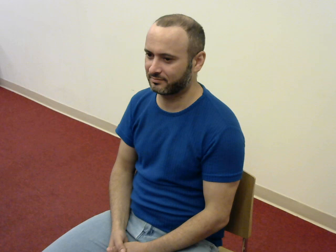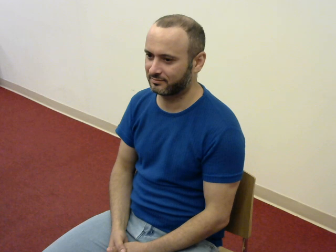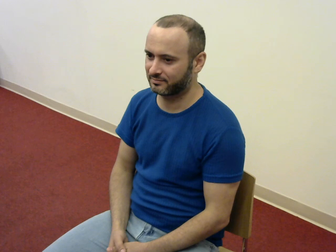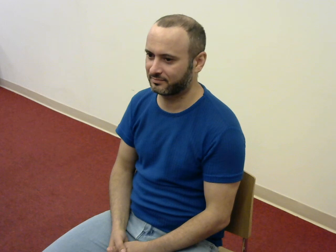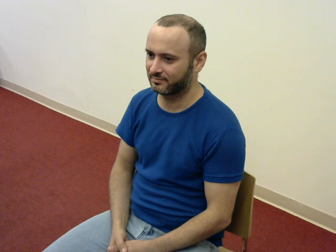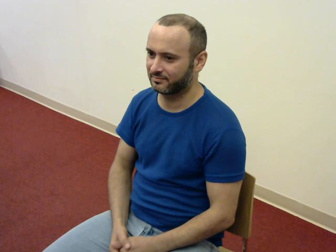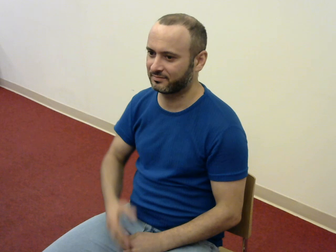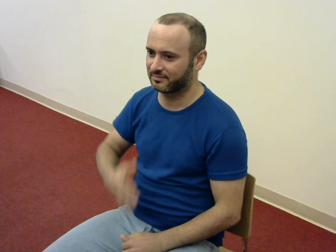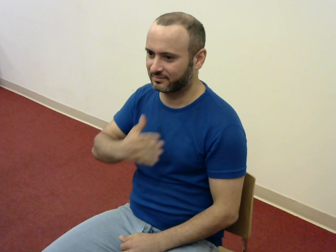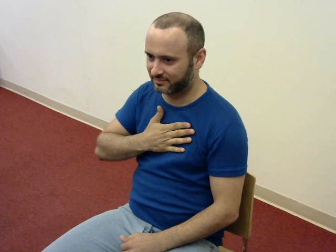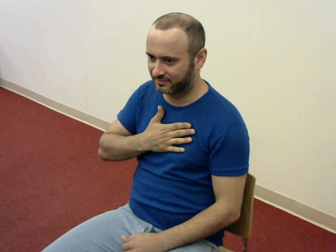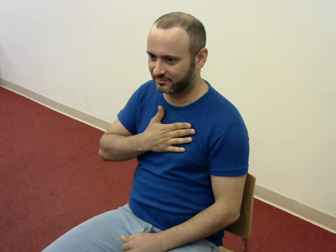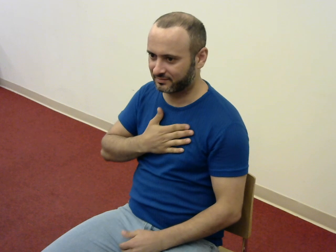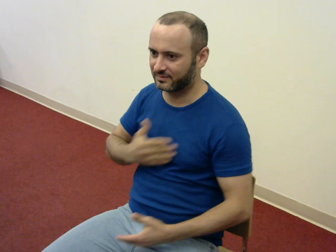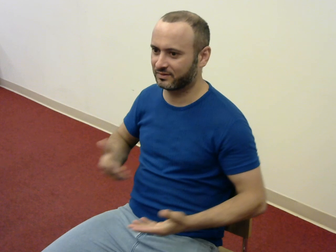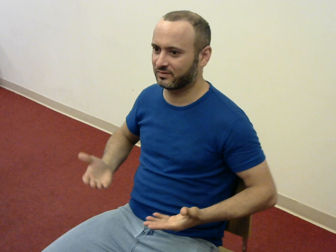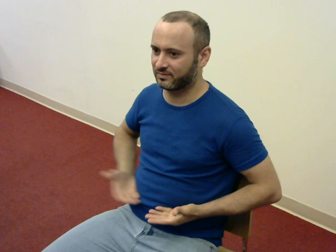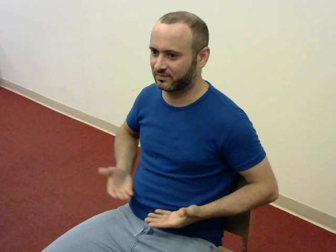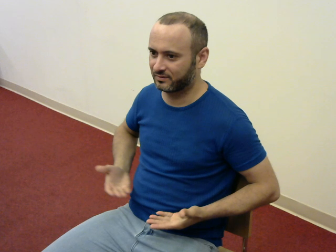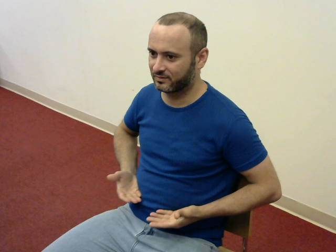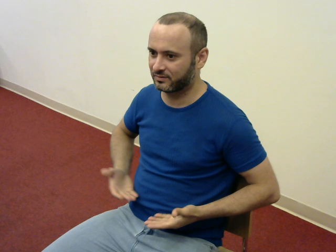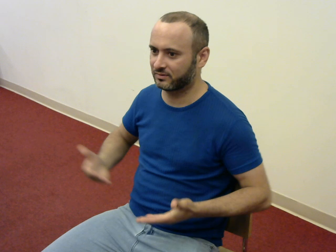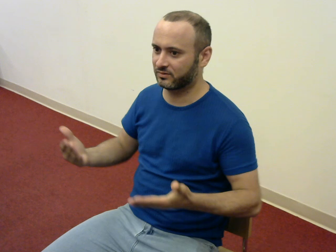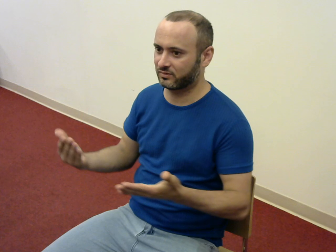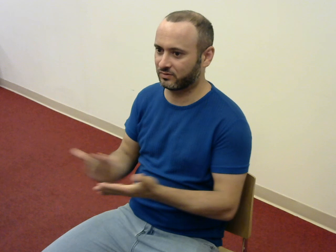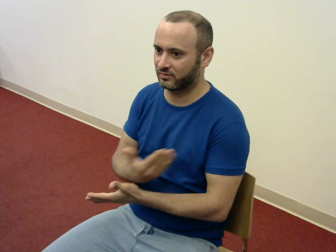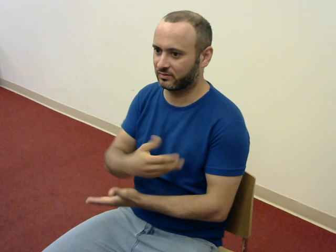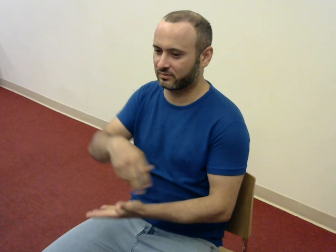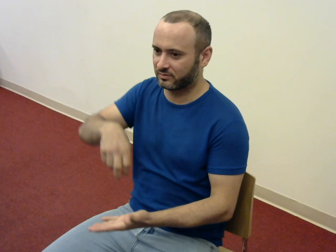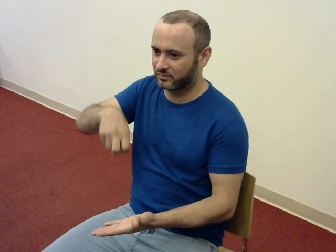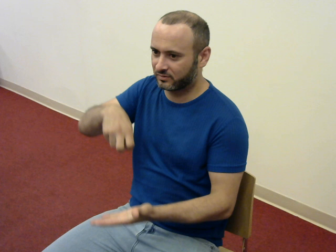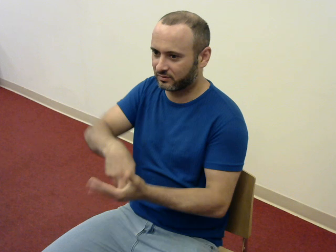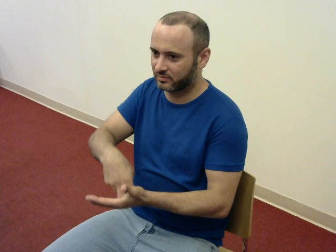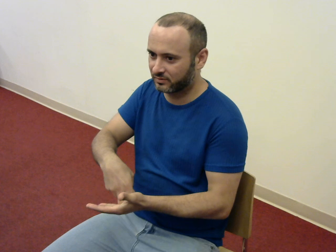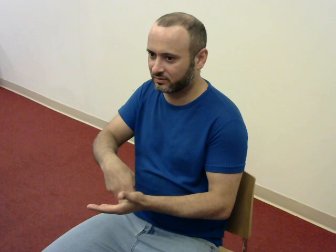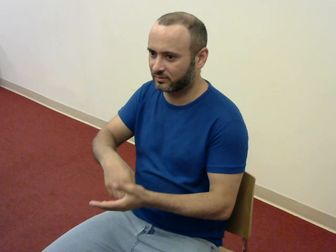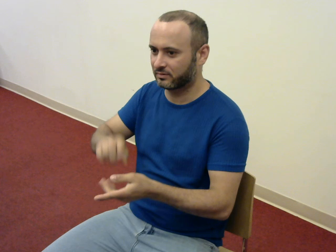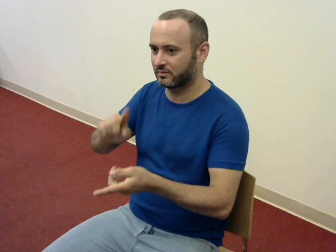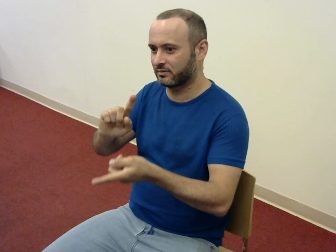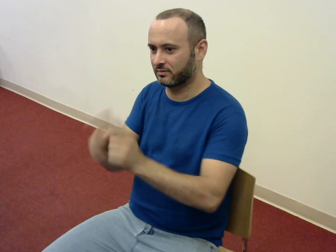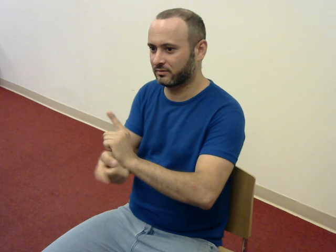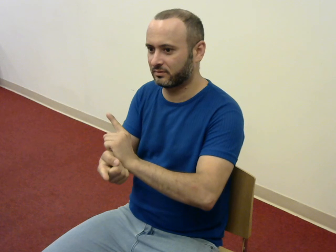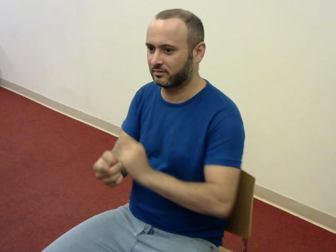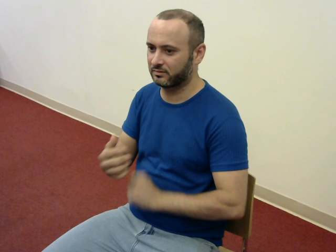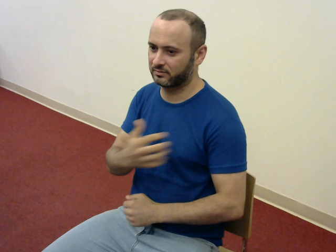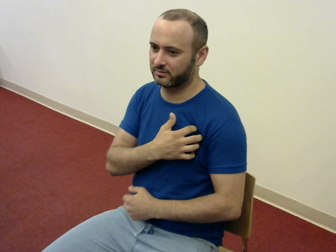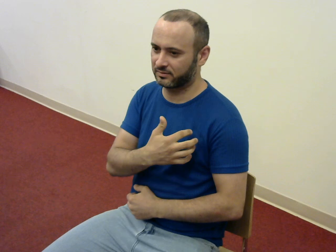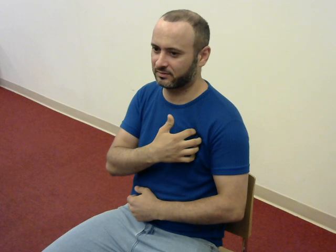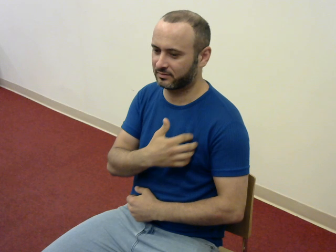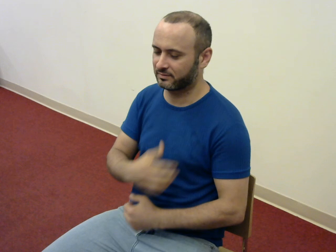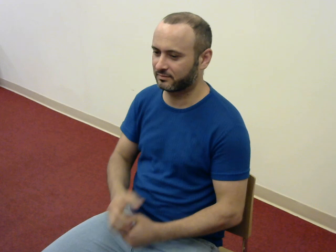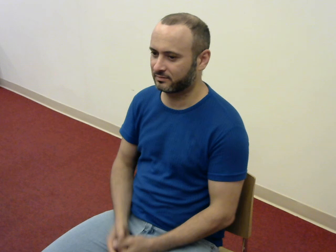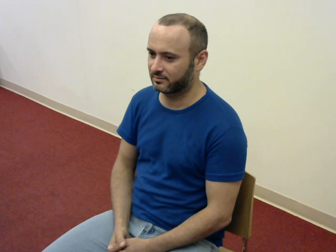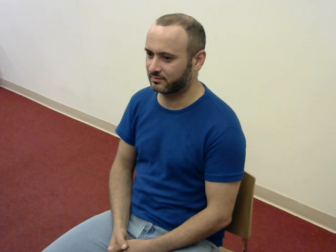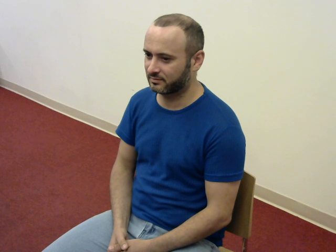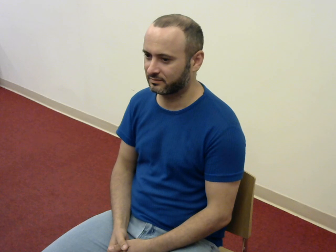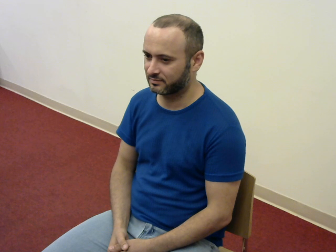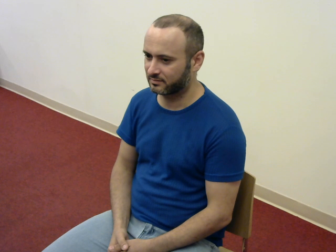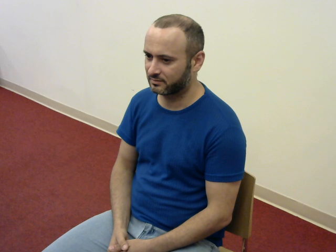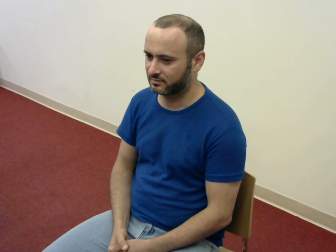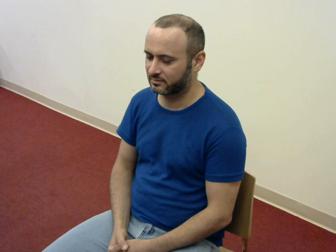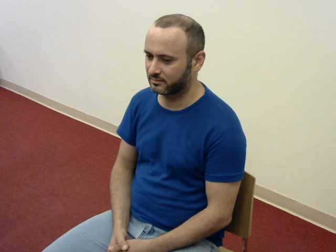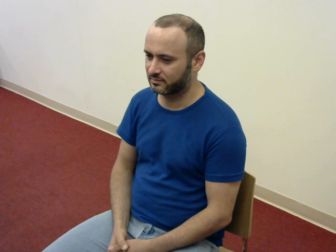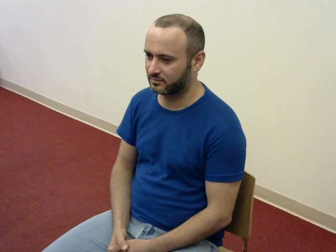Mən yaşayış yeri qeydiyyatımı dəyişmək istəyirəm